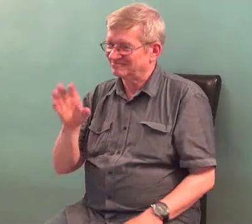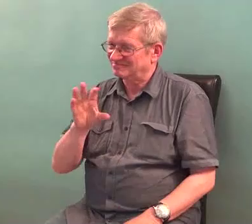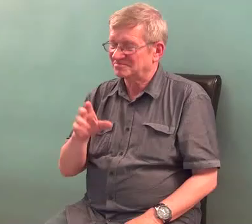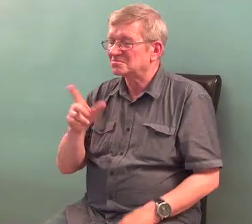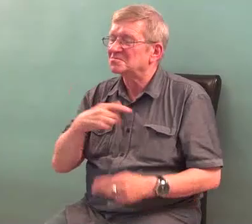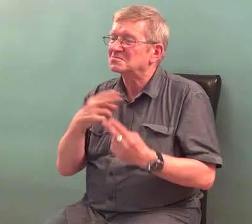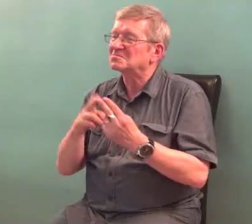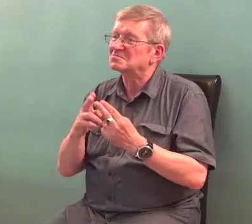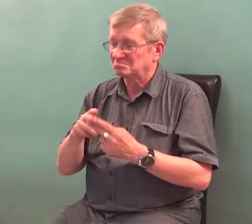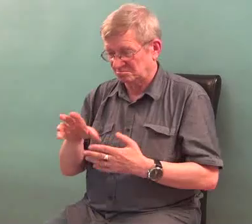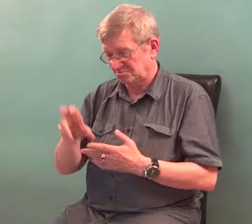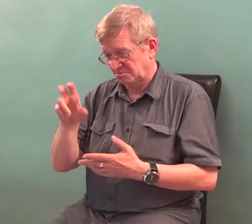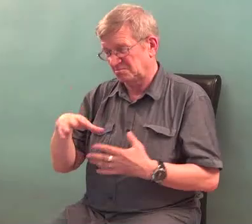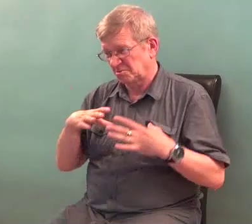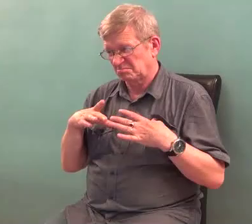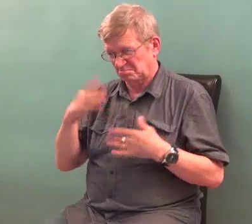Moglibyśmy się we dwóch umówić na przykład we czwartek wieczorem? Masz wolne?